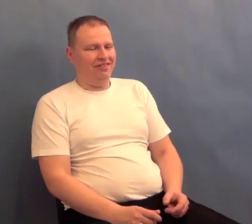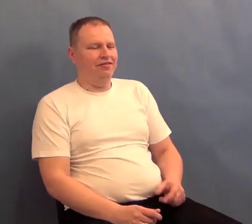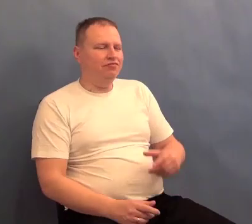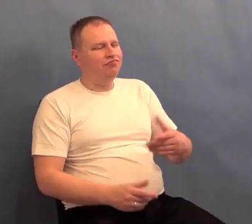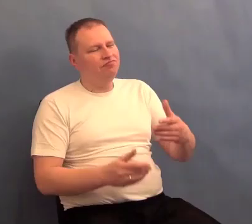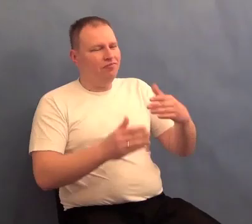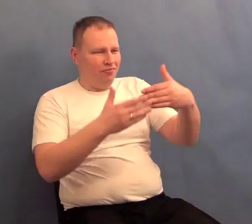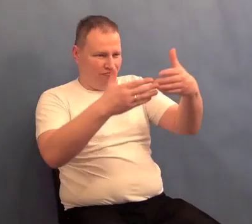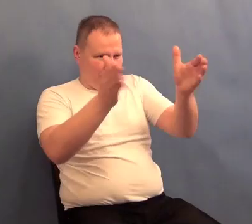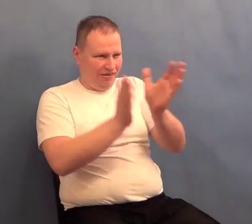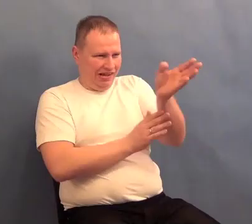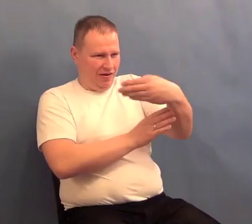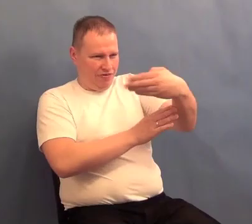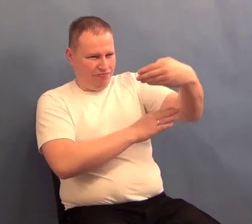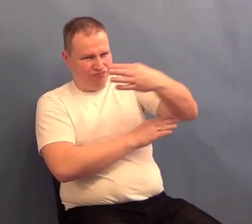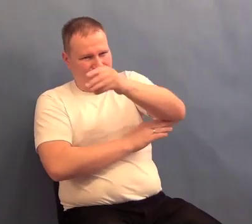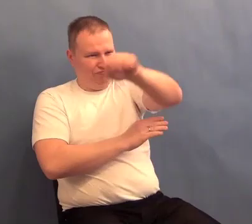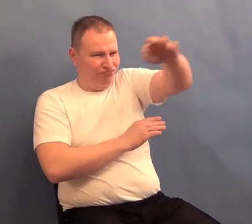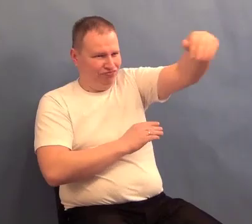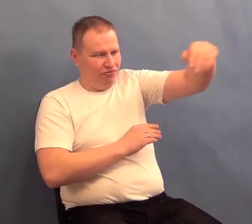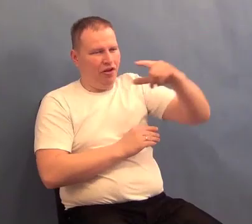Jest okrągły akwarium z rybką.